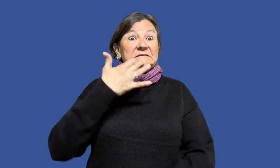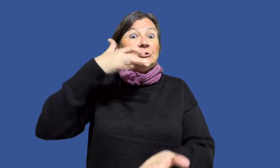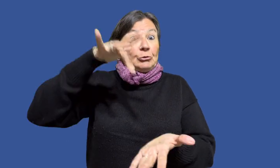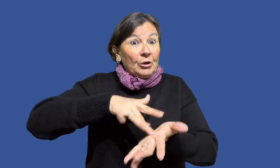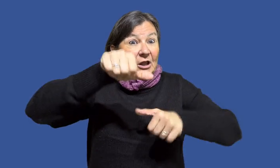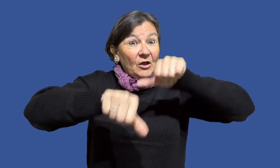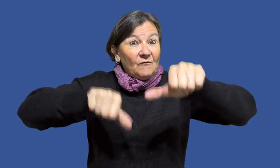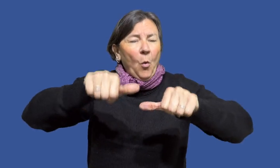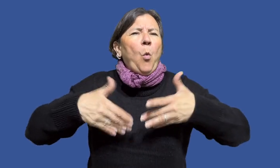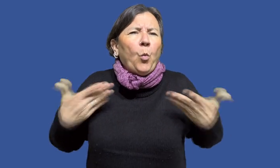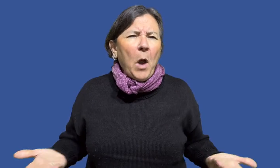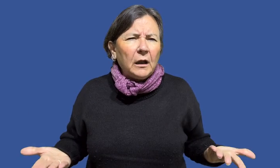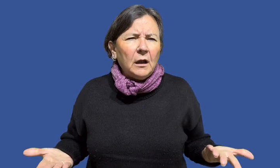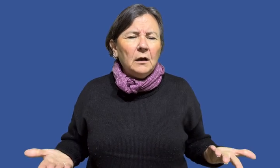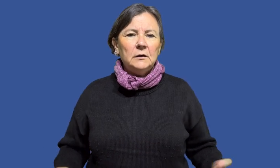De què t'han operat?